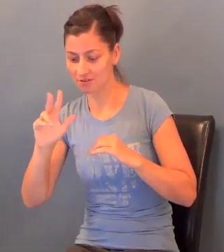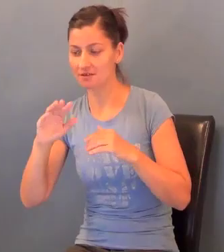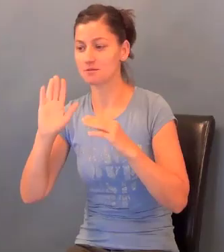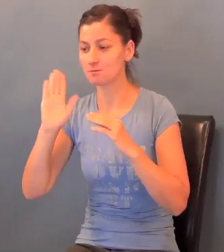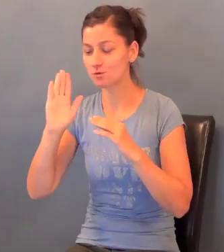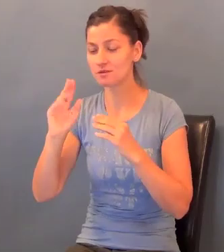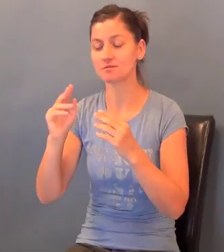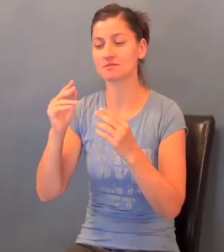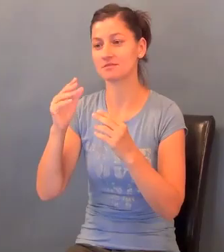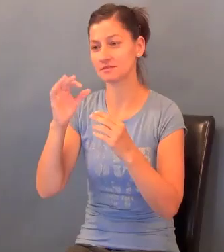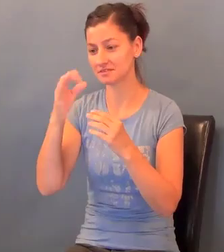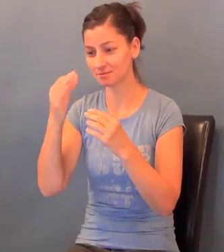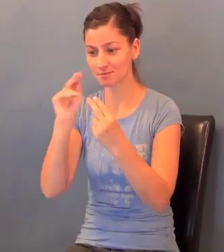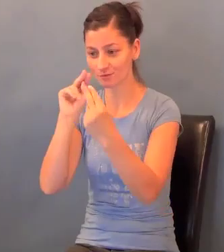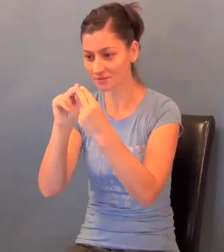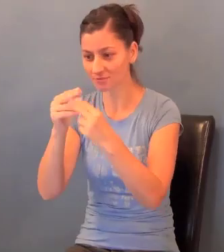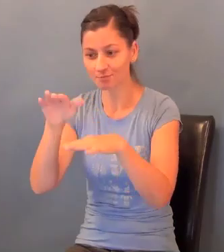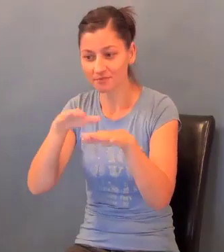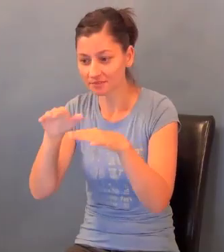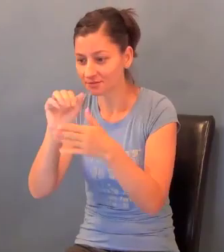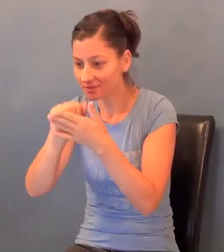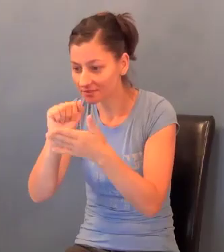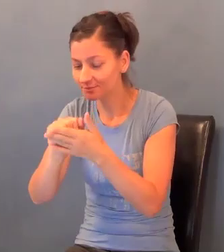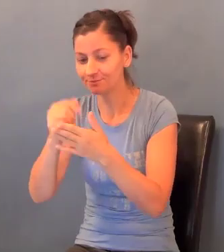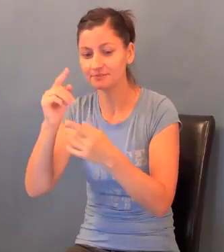Potem możemy umówić się dokładniej przez SMS, co do miejsca i rezerwacji.